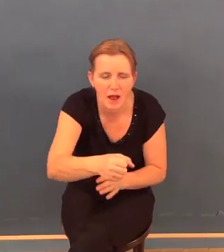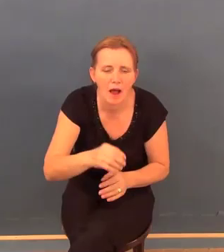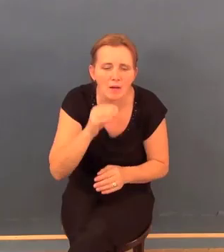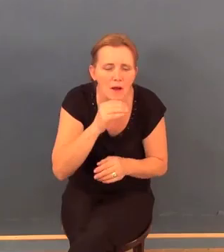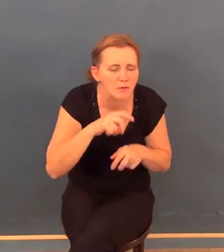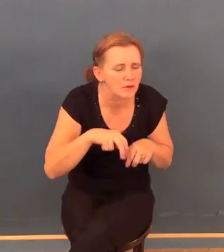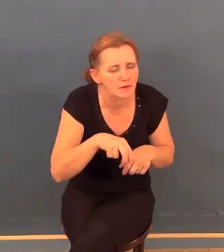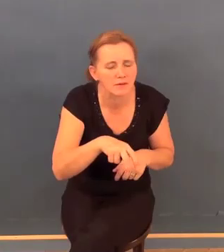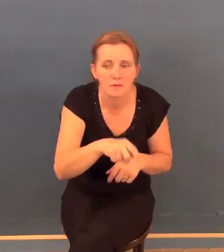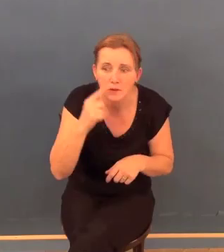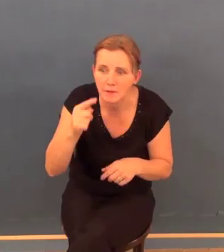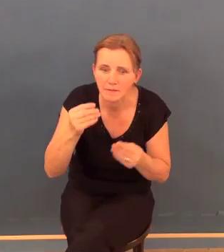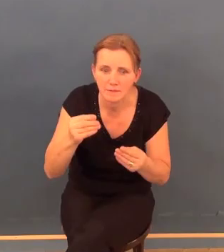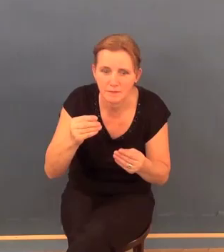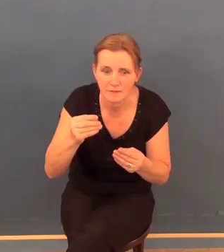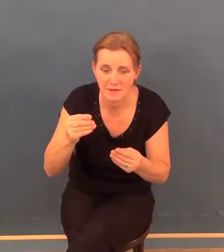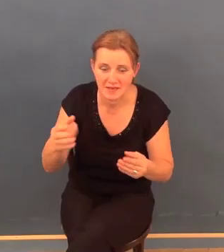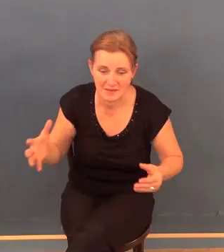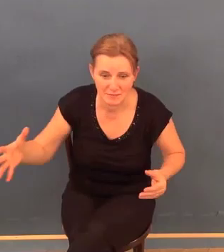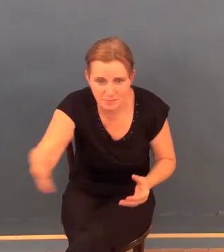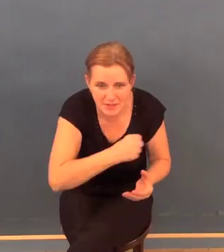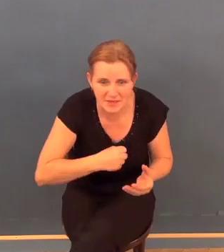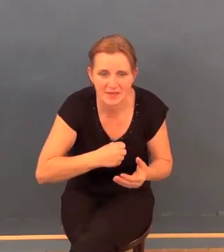Małpa dostrzega banana, błyskawicznie go łapie.